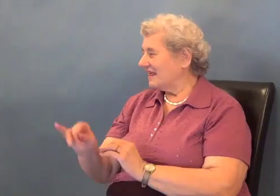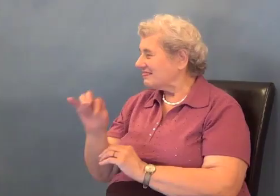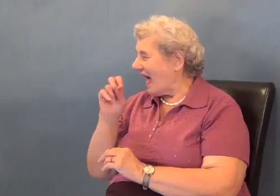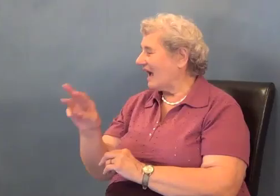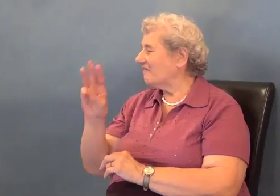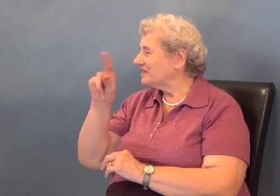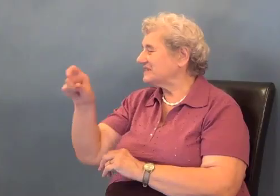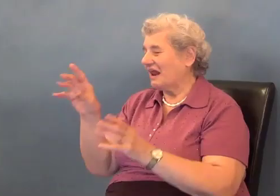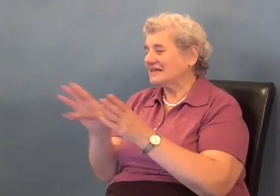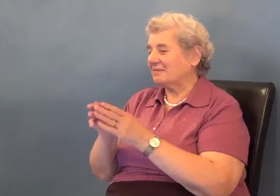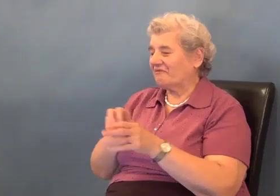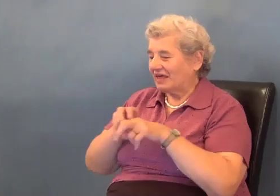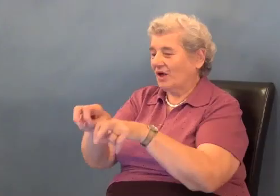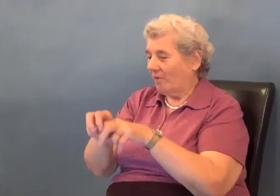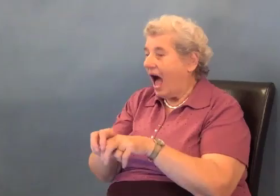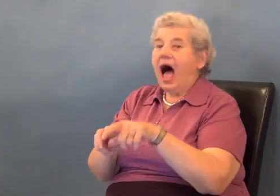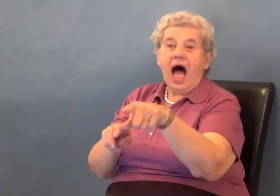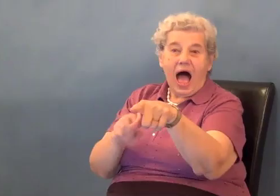I tak do WC razem wejdą.